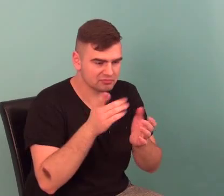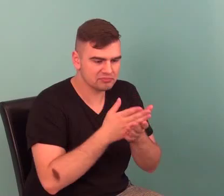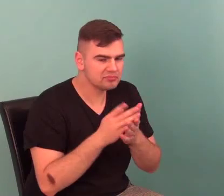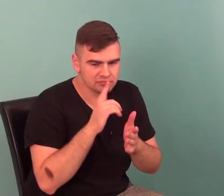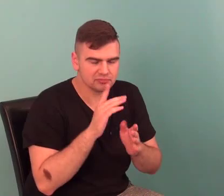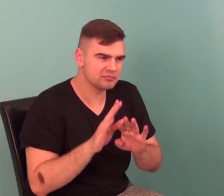Nic się nie dzieje.